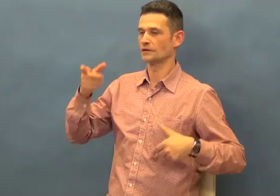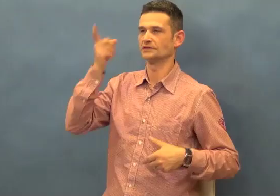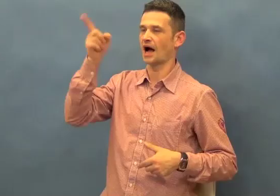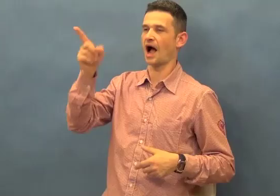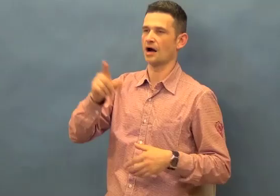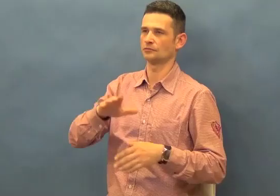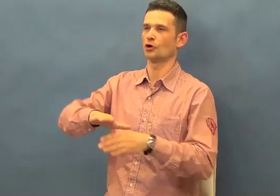Zakaz.